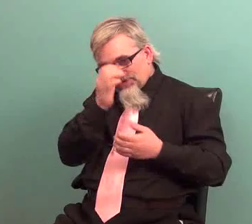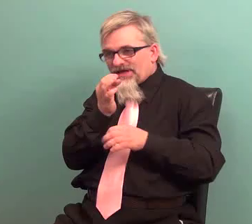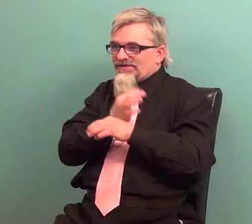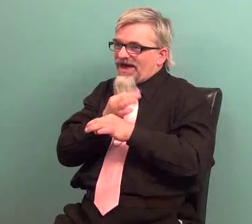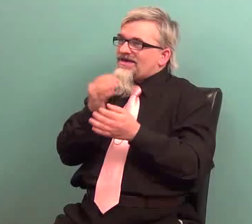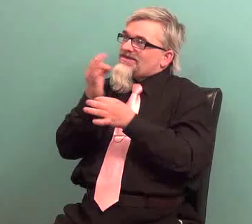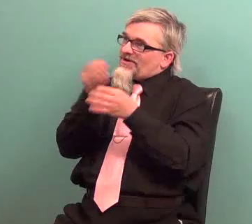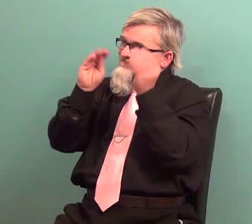Charlie naprawia okno.